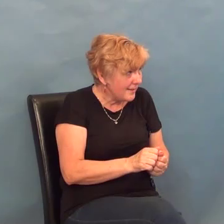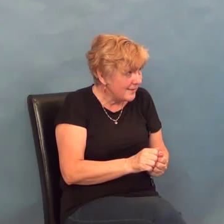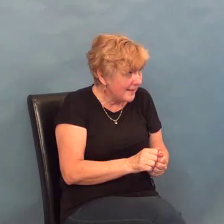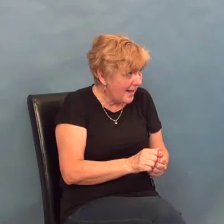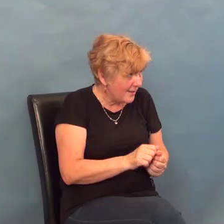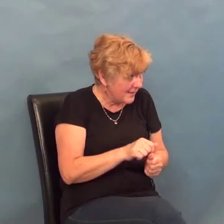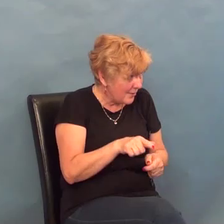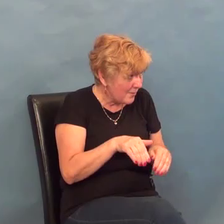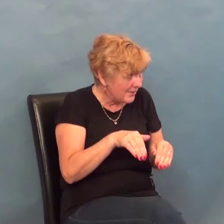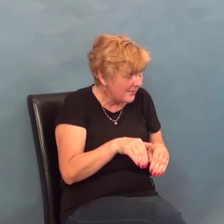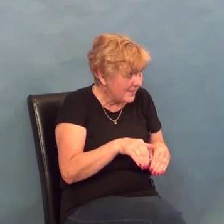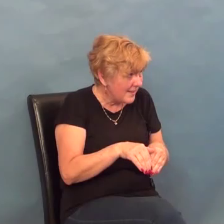To jest możliwe.